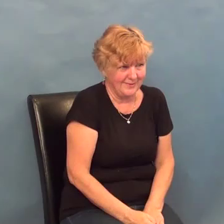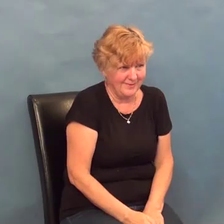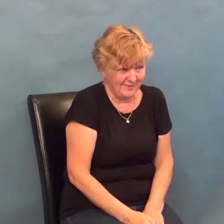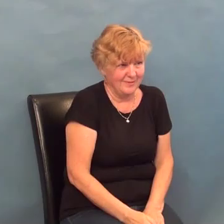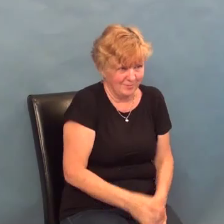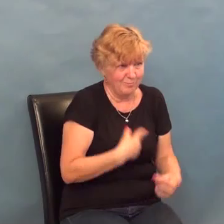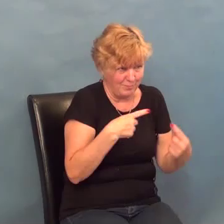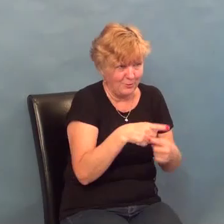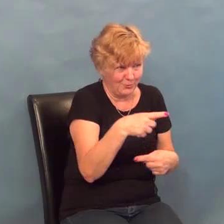Pasują nam te godziny.